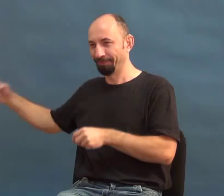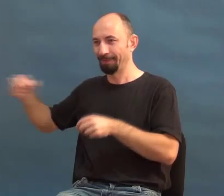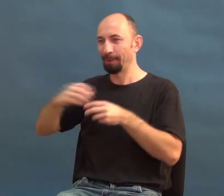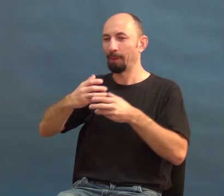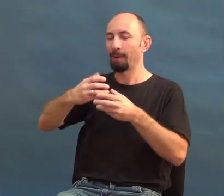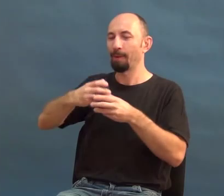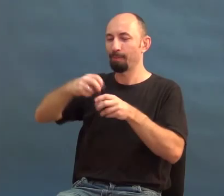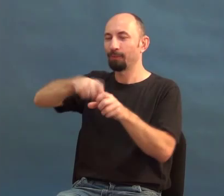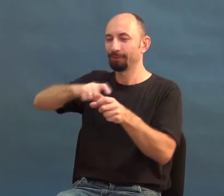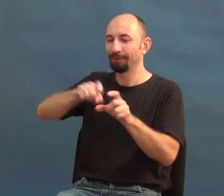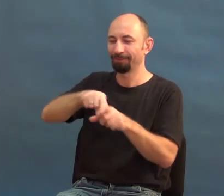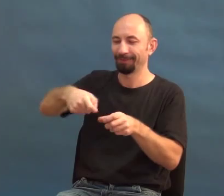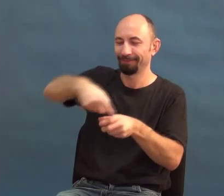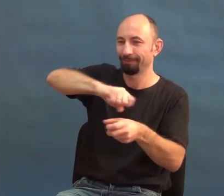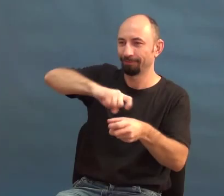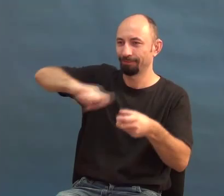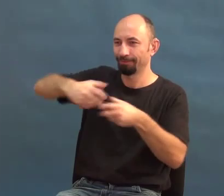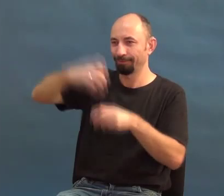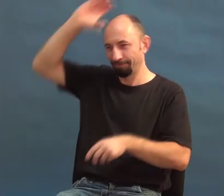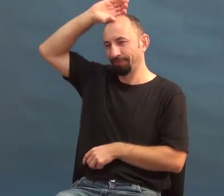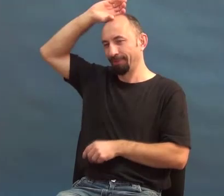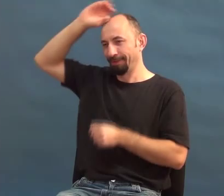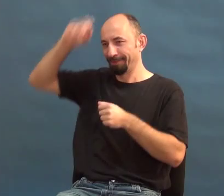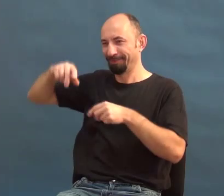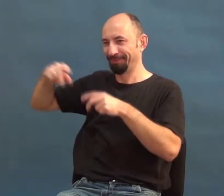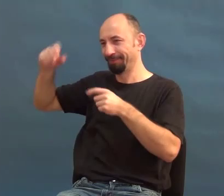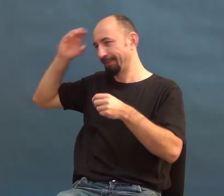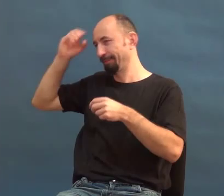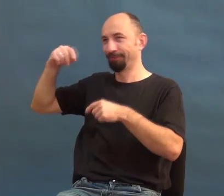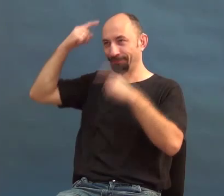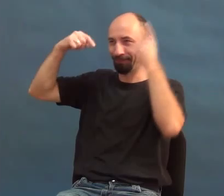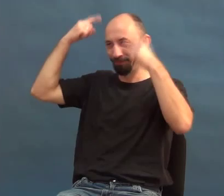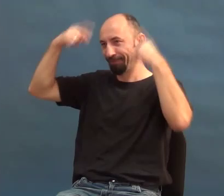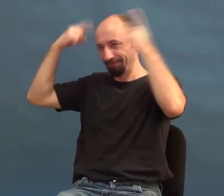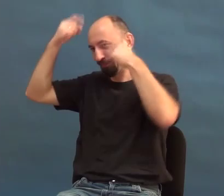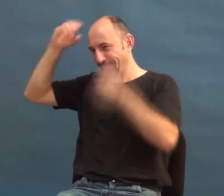Ma na głowie pustą puszkę, kręci mu się w głowie.